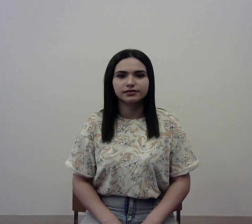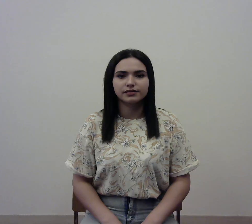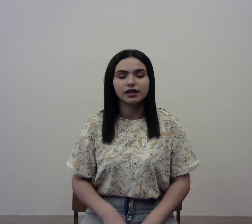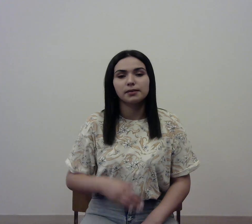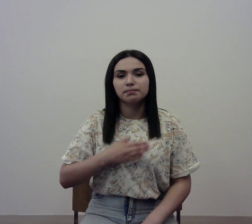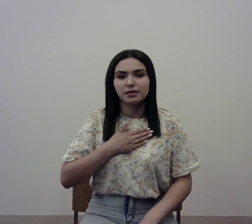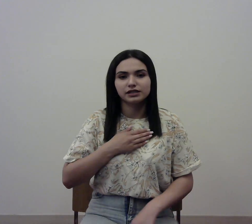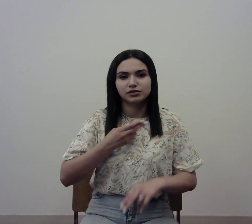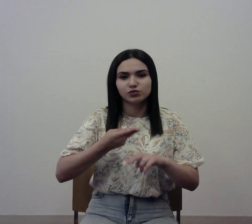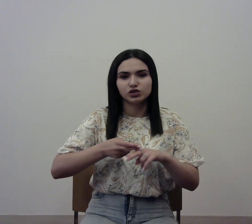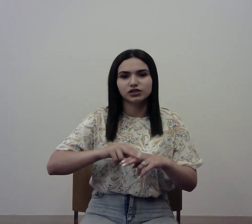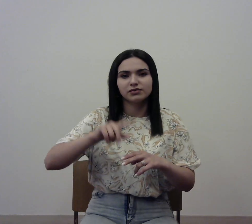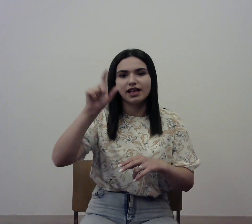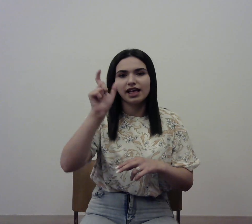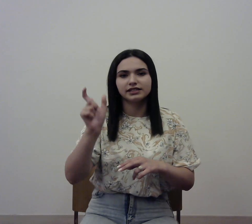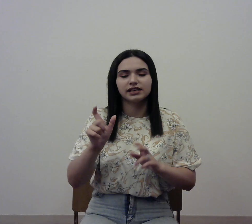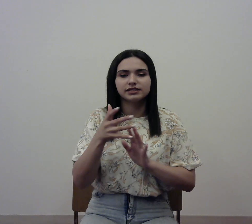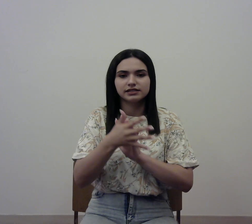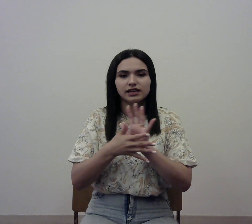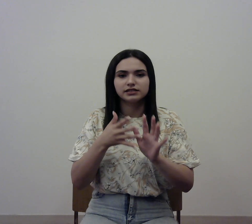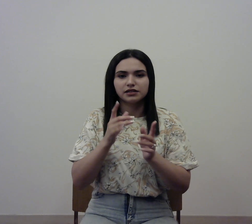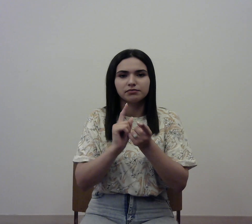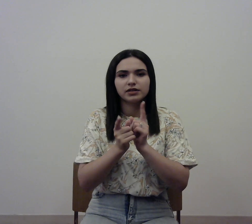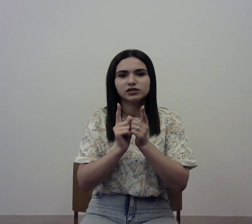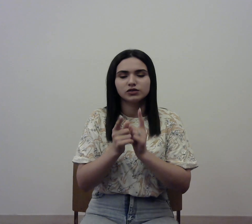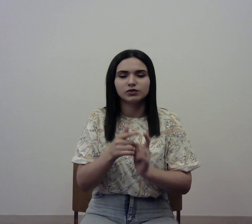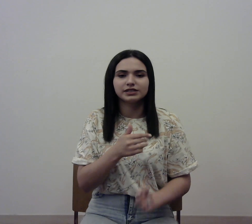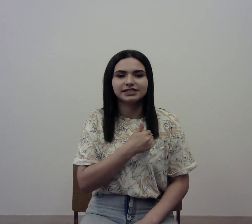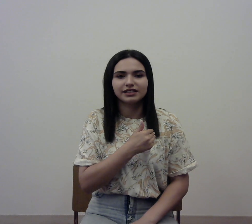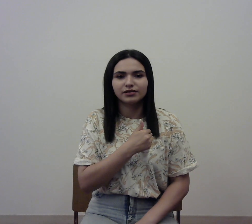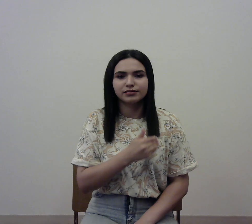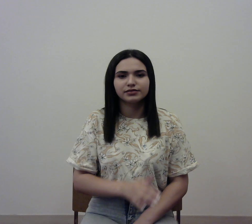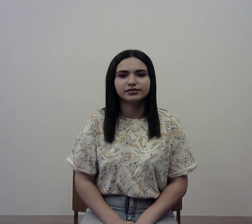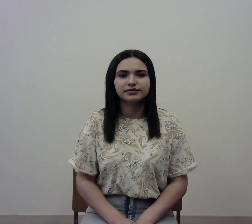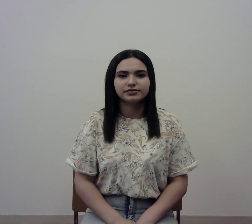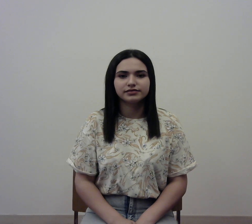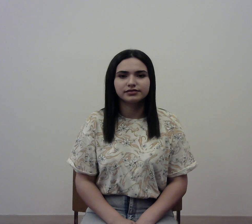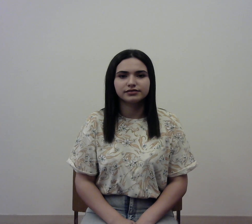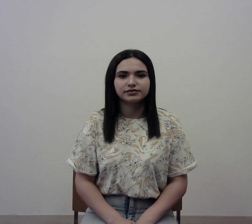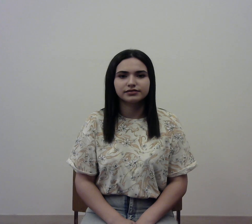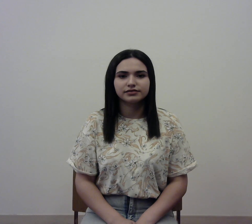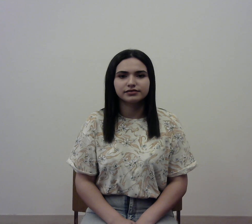Mən bu əsərin surdotərcüməsini istəyirəm